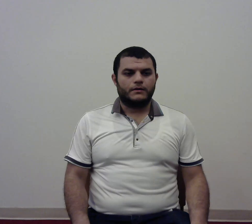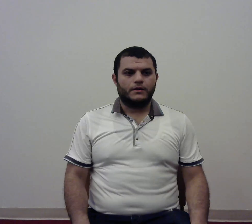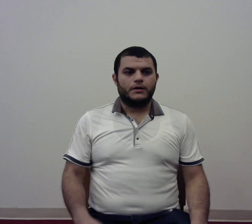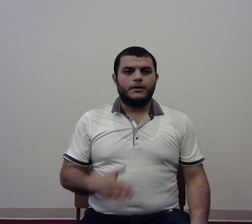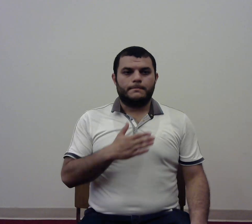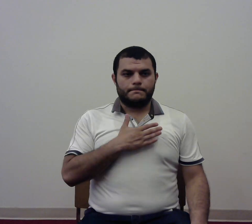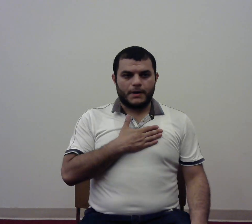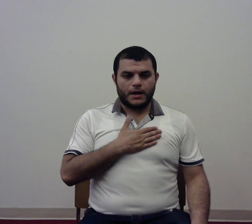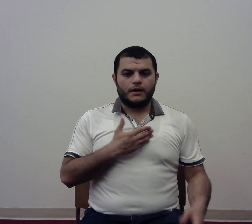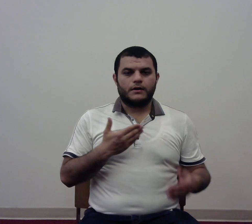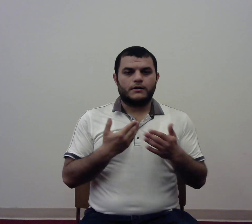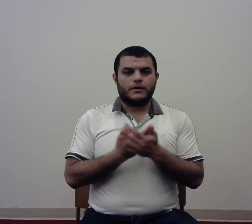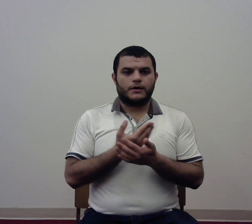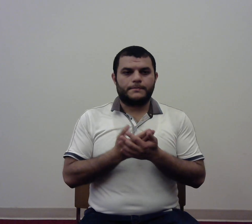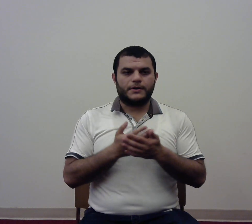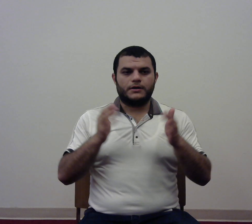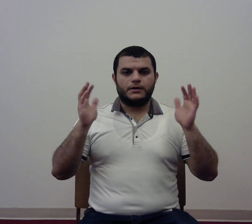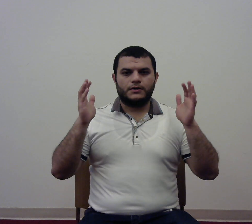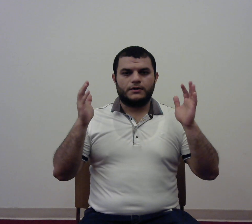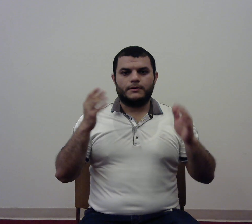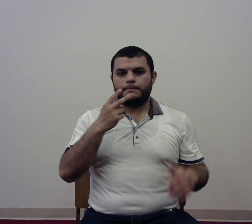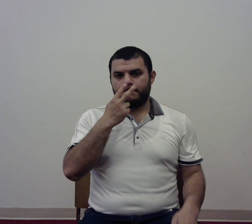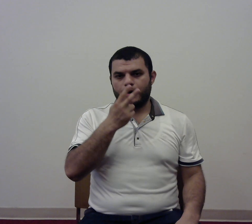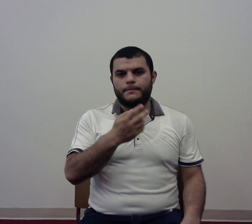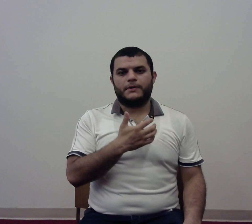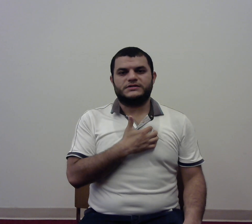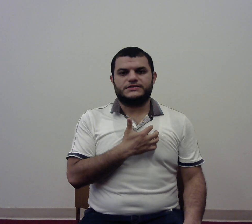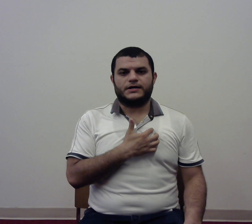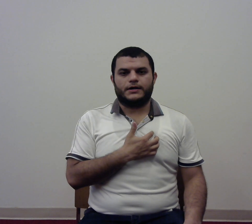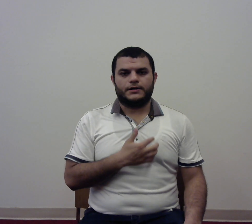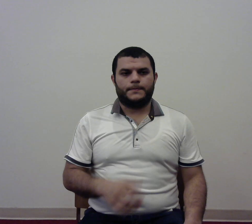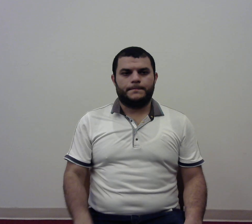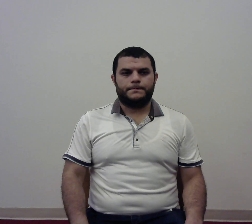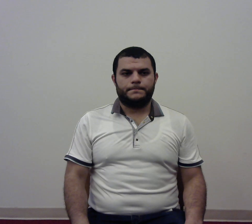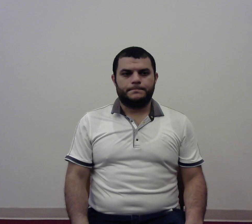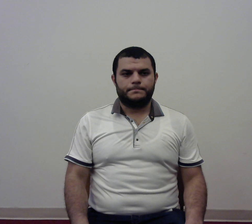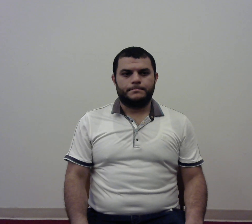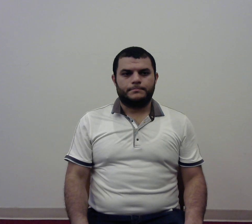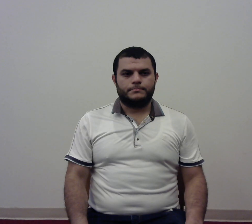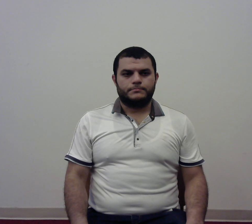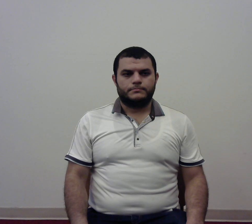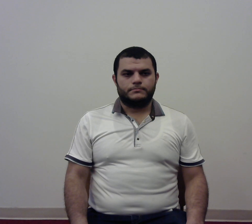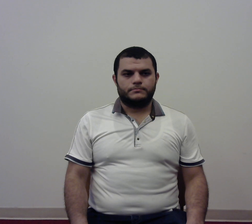Mən xəbərlərə baxmaq istəyirəm